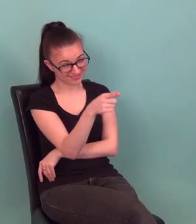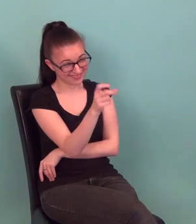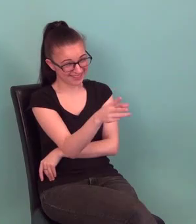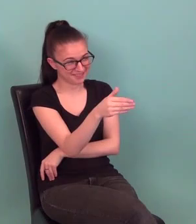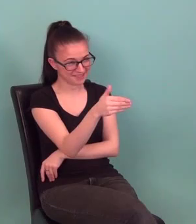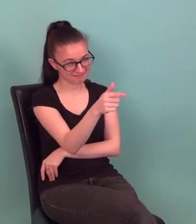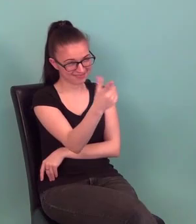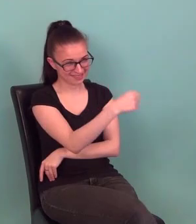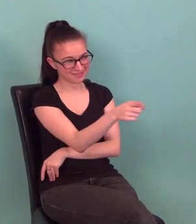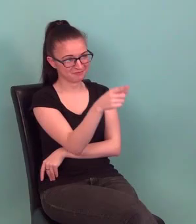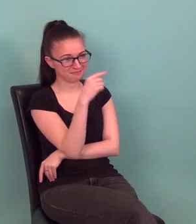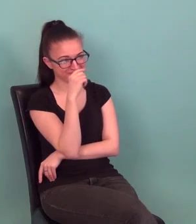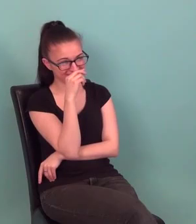Ty tak, może ty pójdziesz.